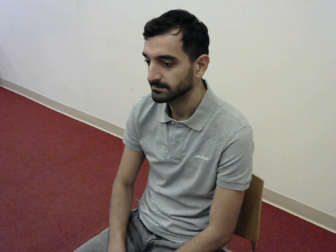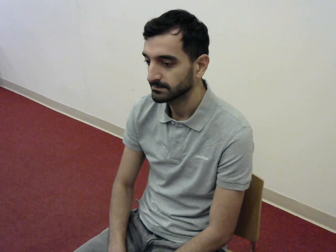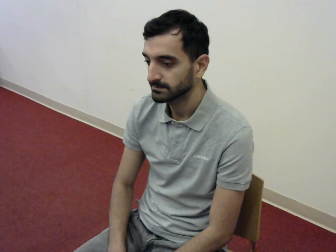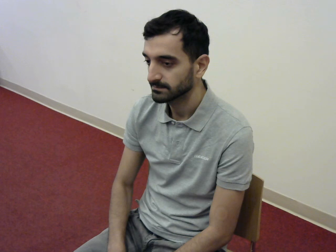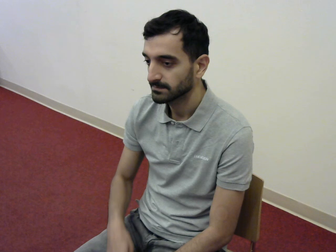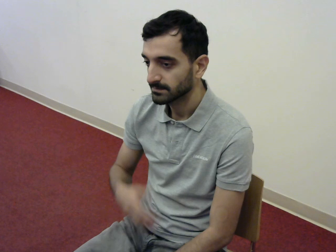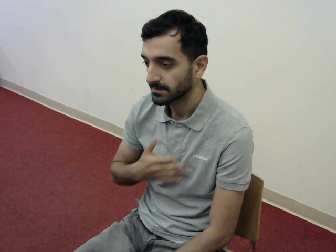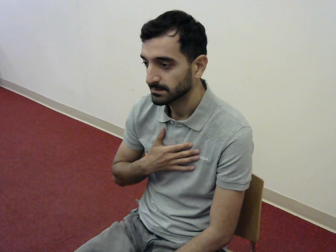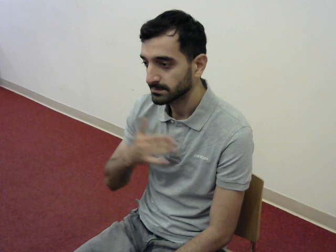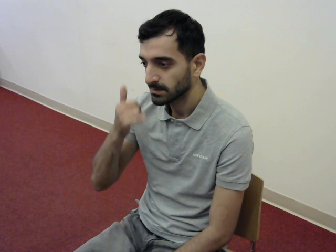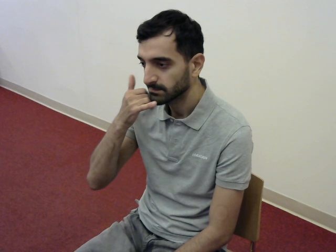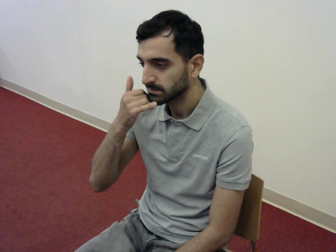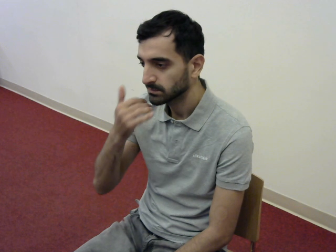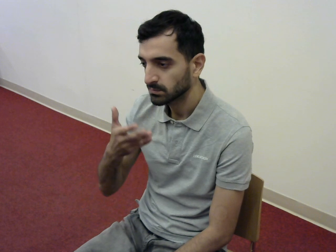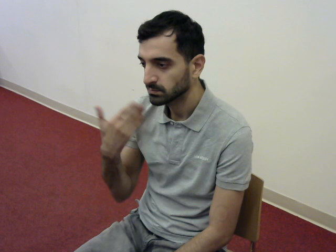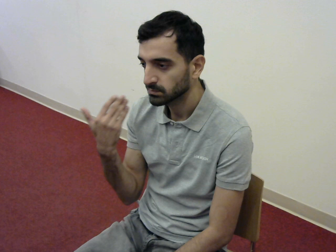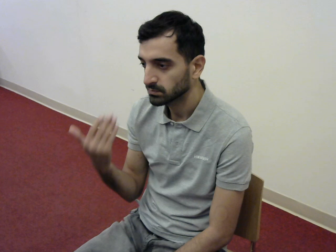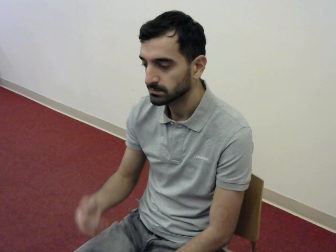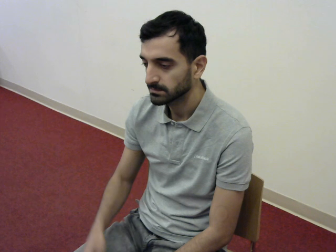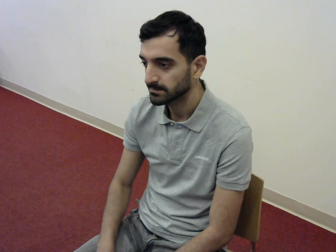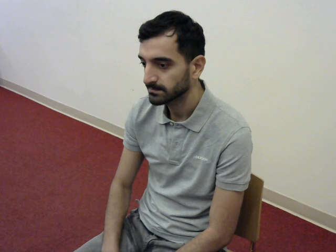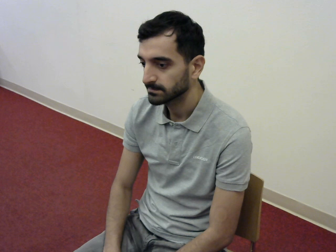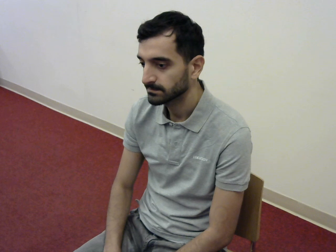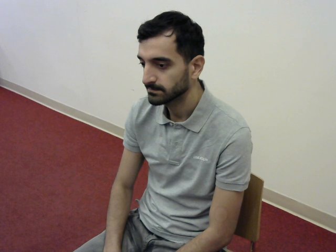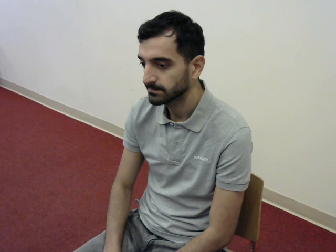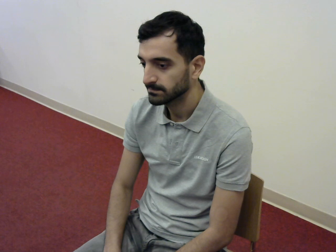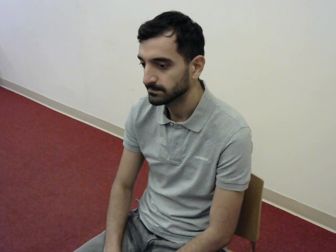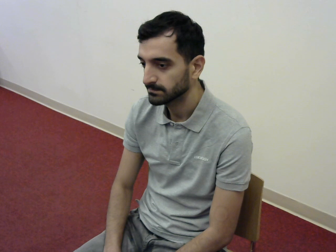Mənim telefonum yoxdur